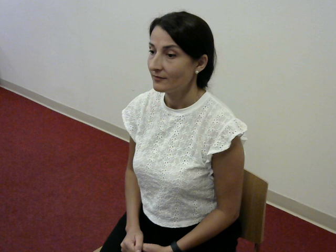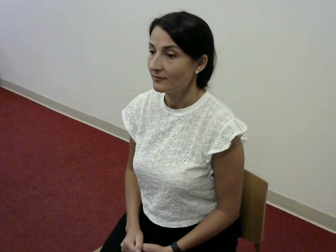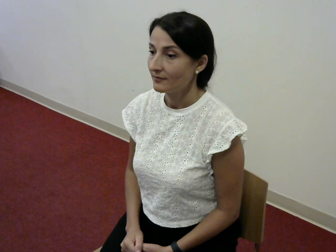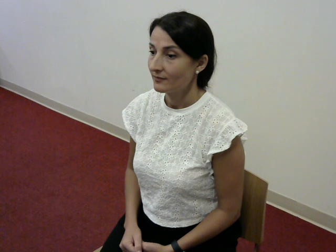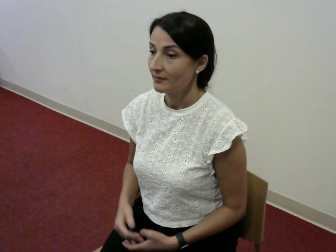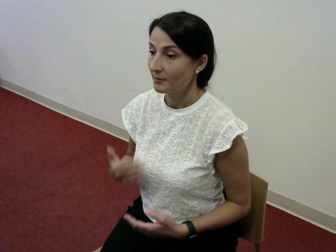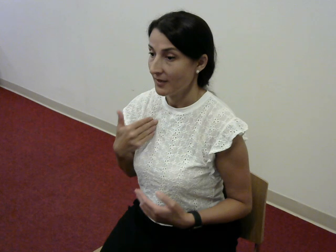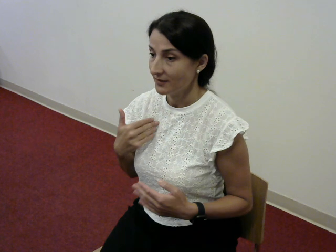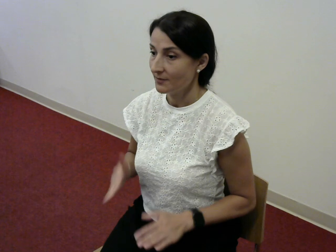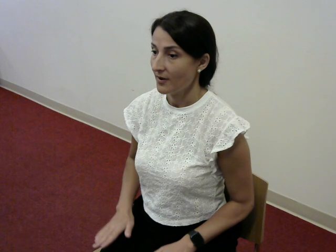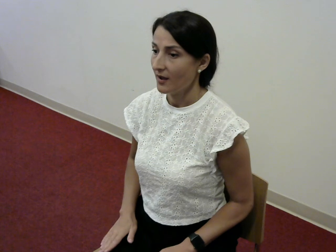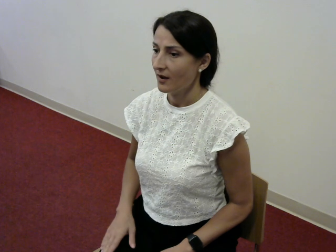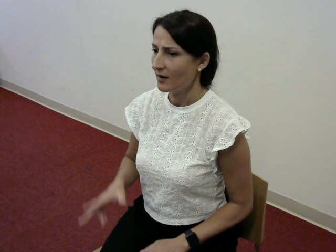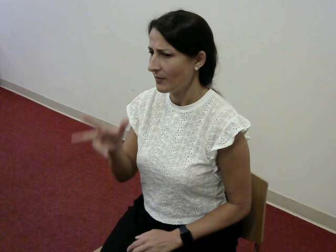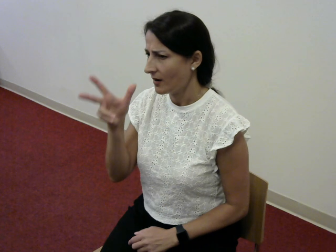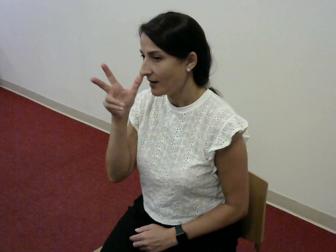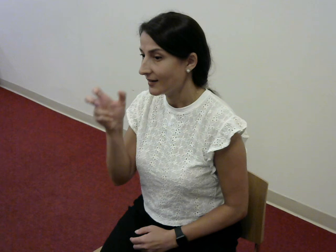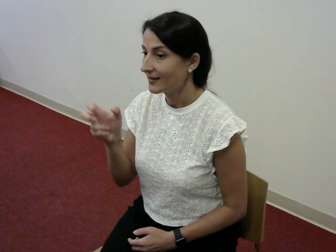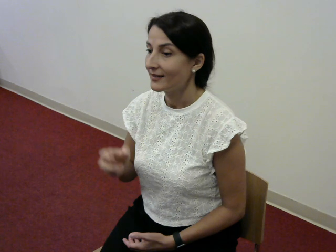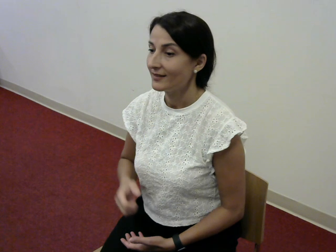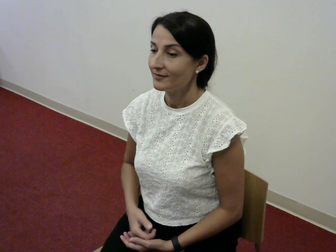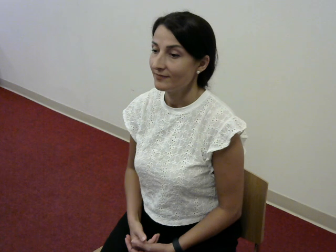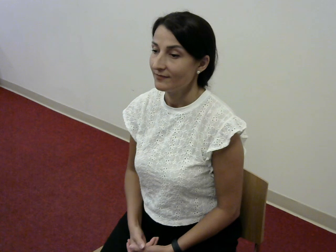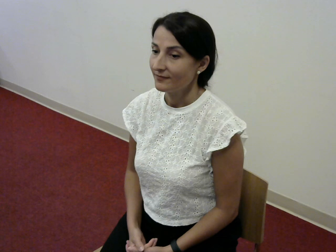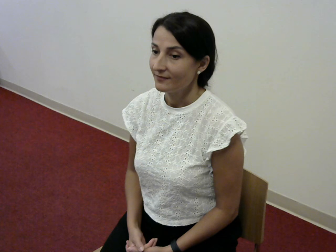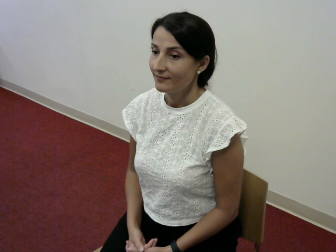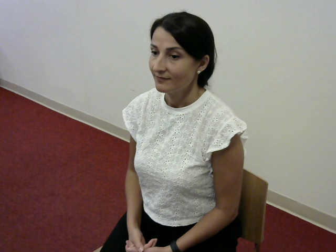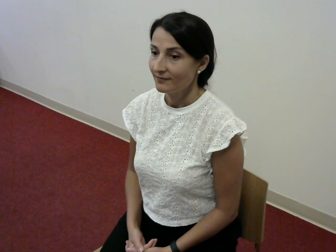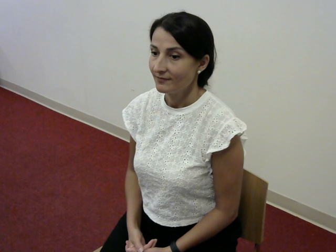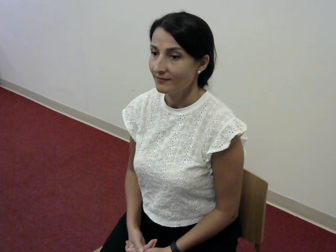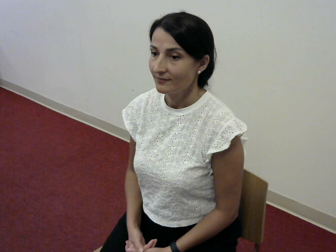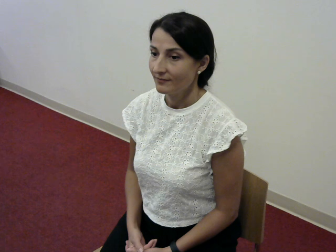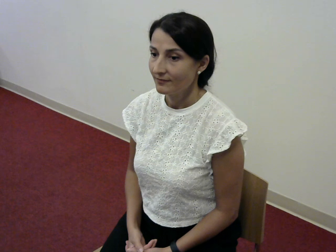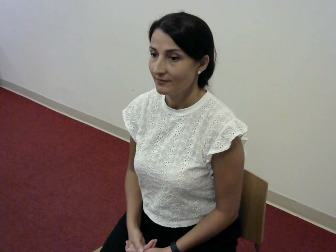Mənim ayağım ağrıyır